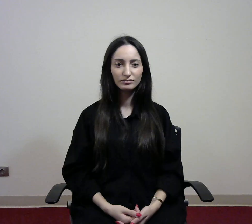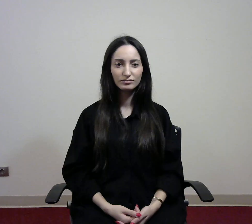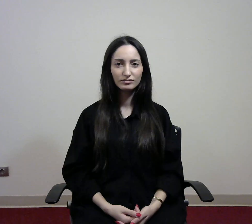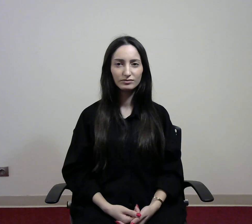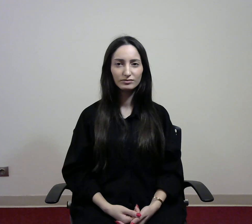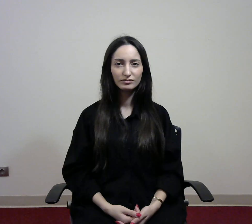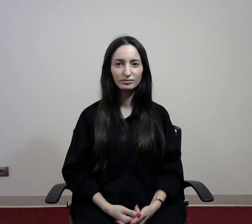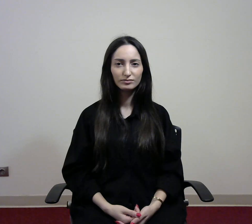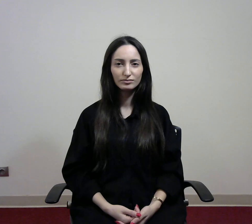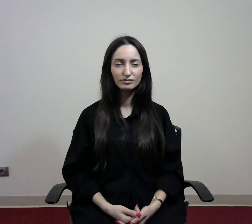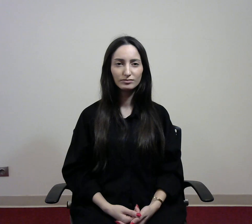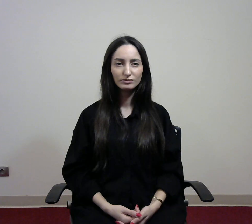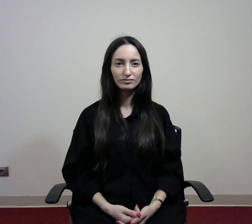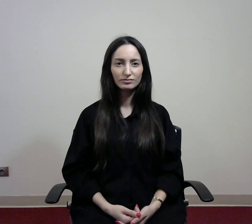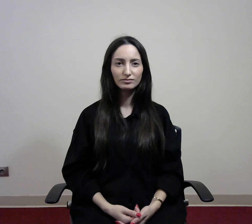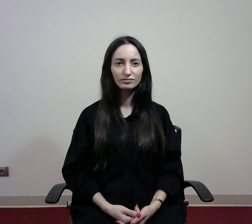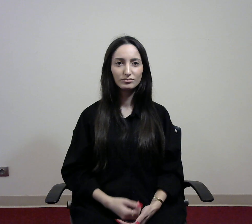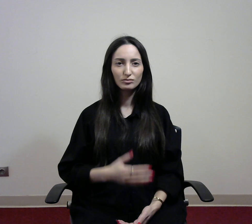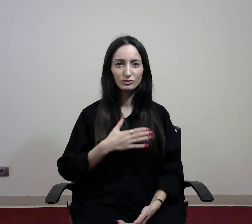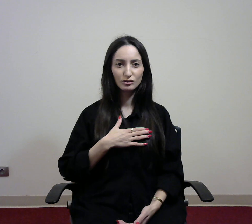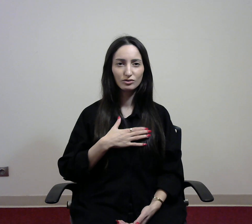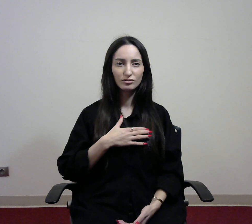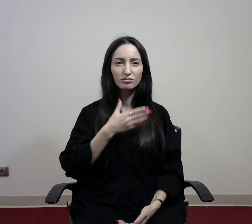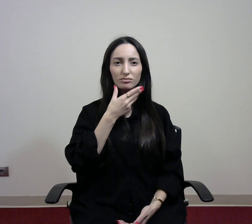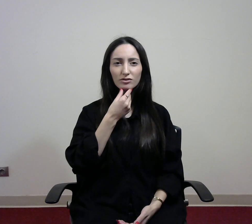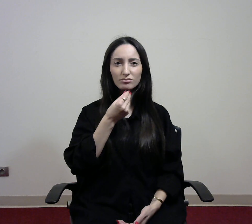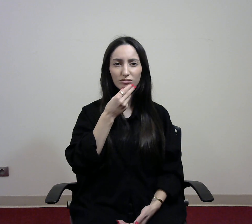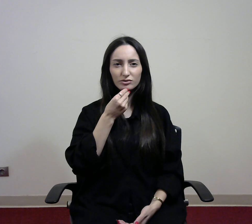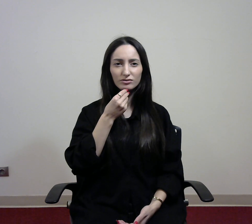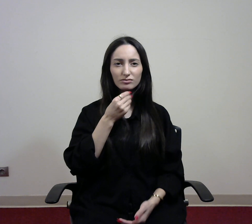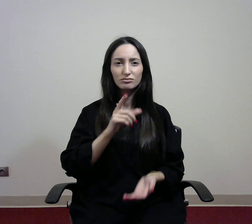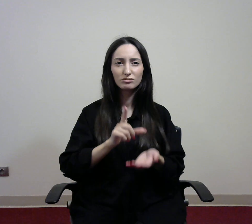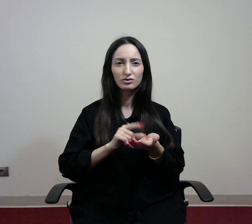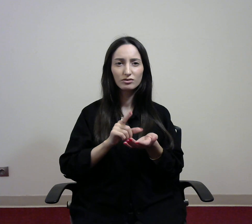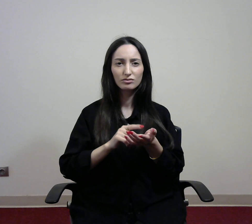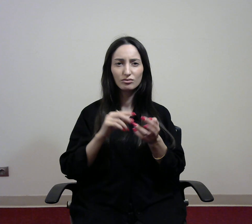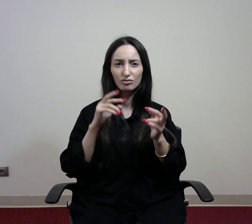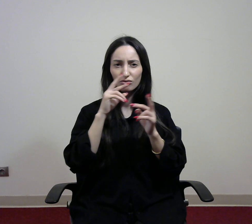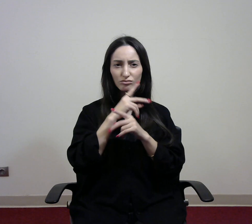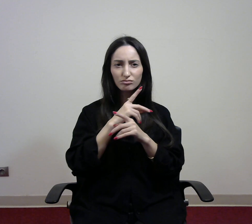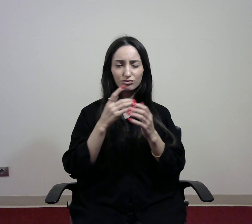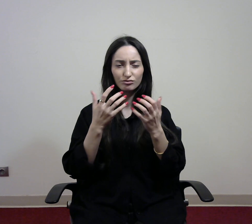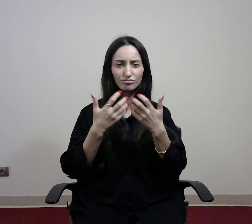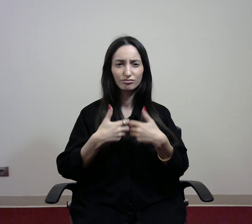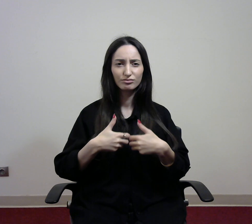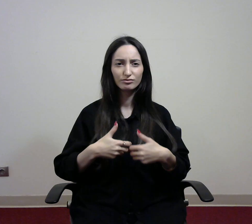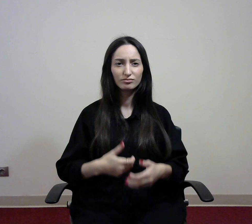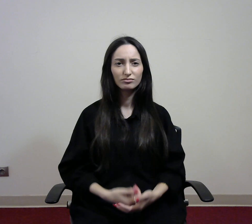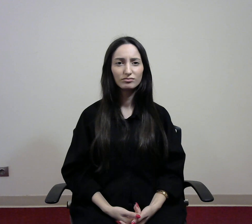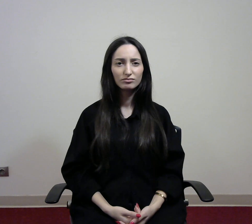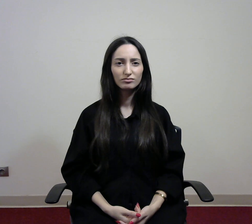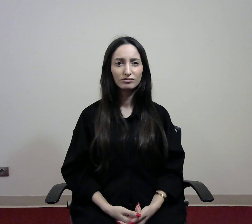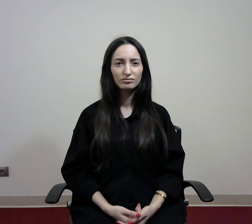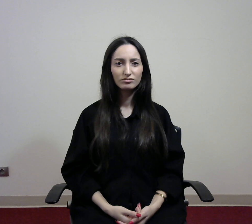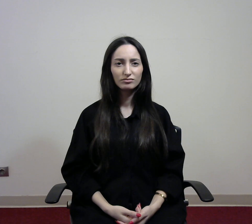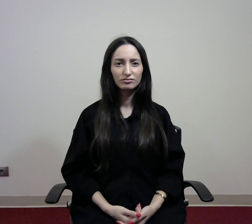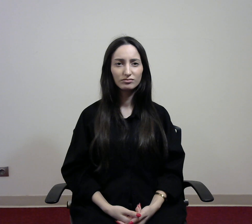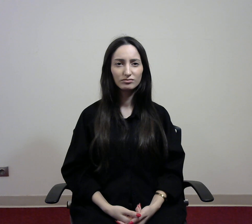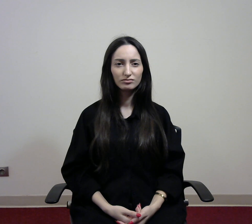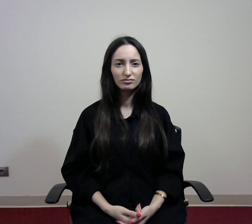Mənim babamın pensiyasını səhv hesablayıblar